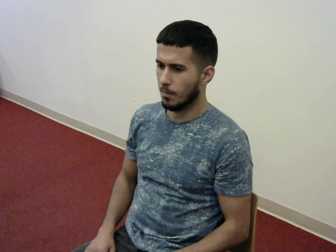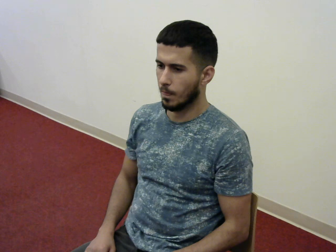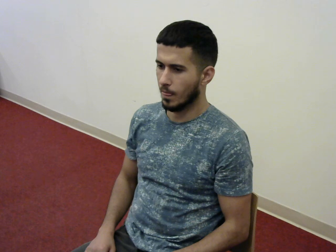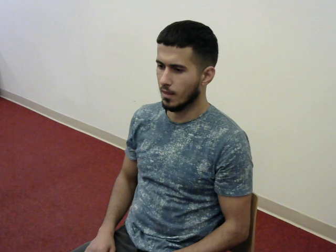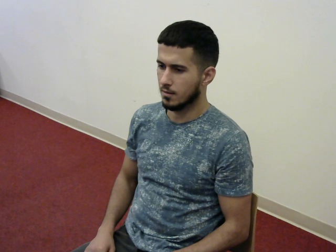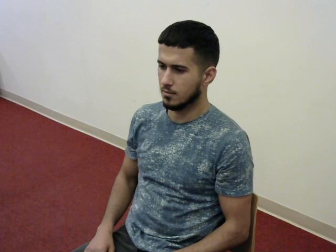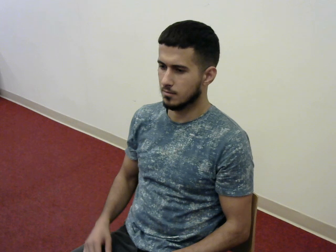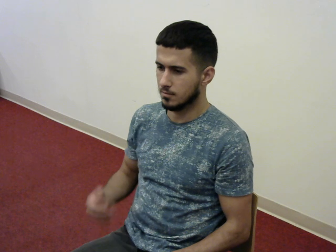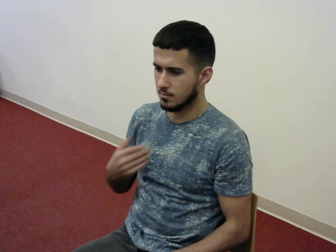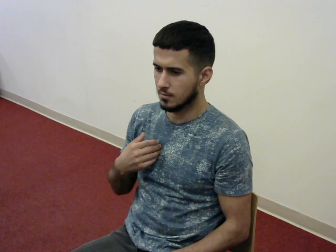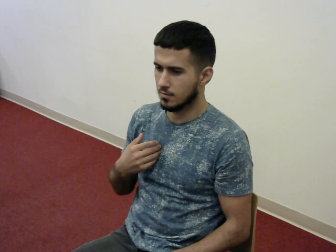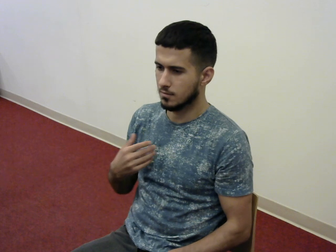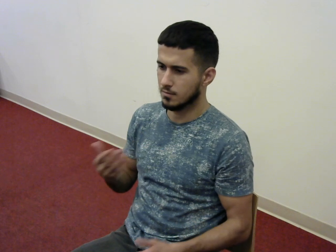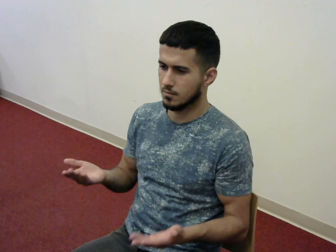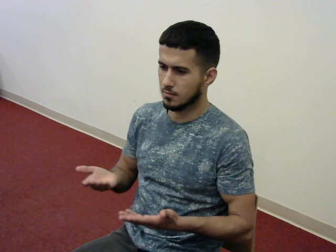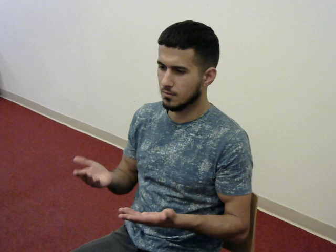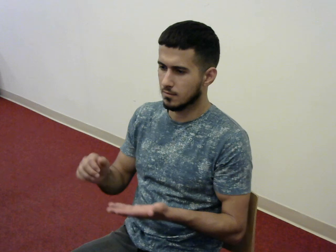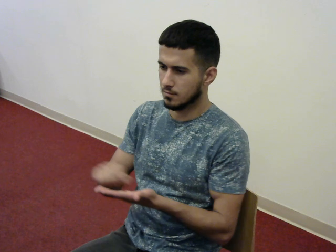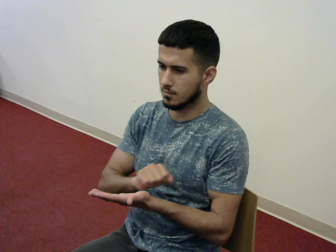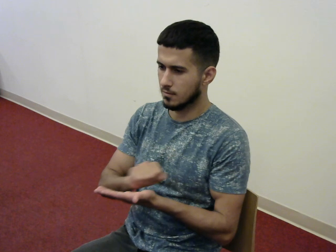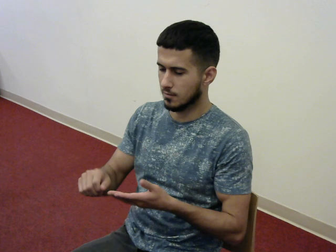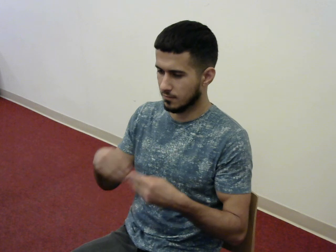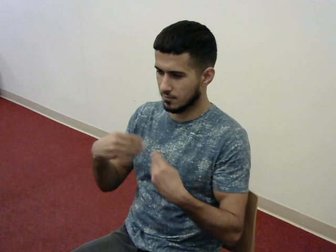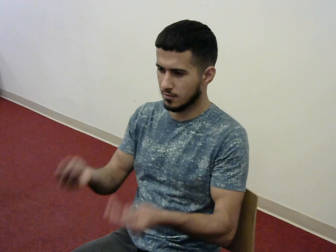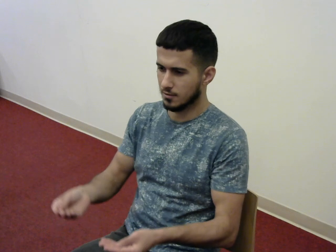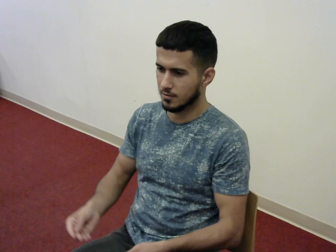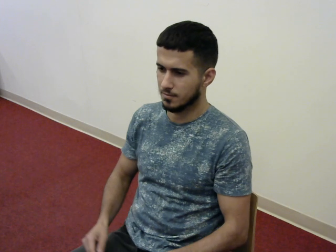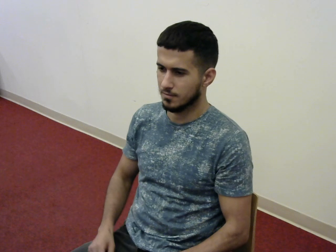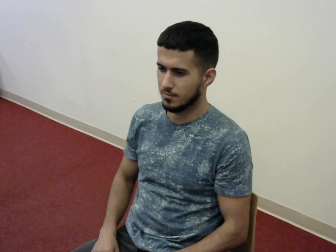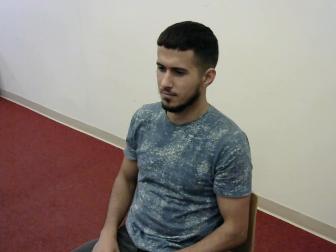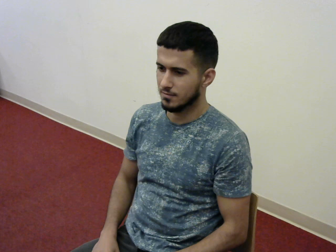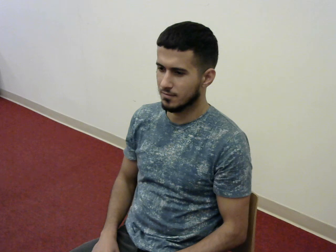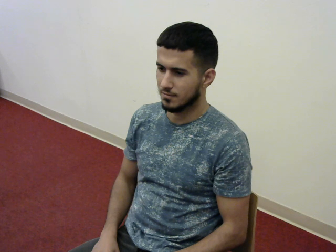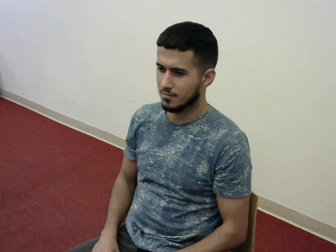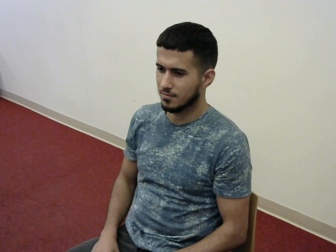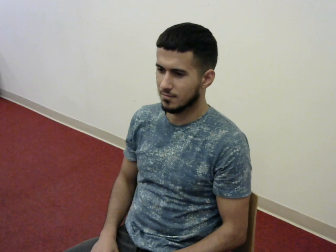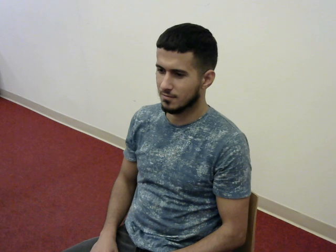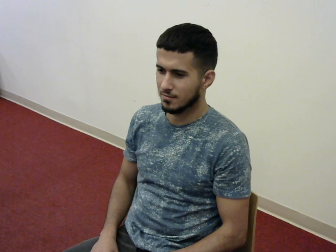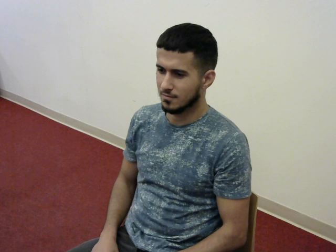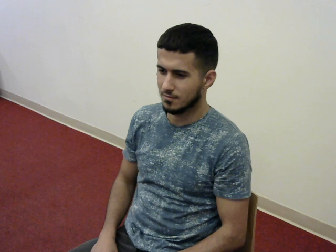Mən hansı sənədləri verməliyəm?